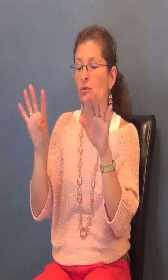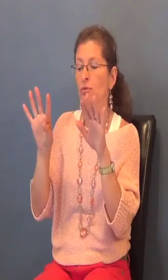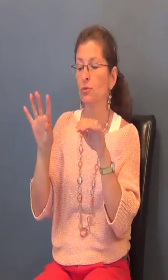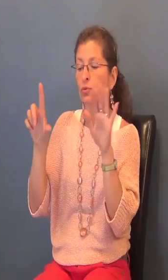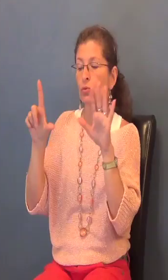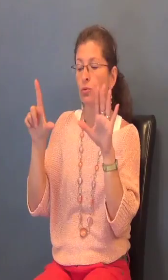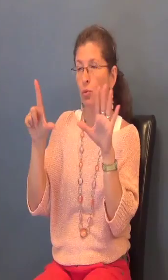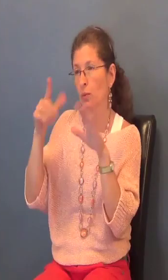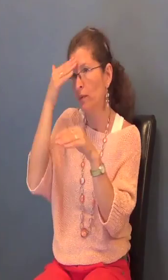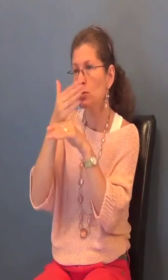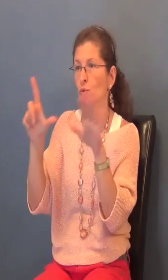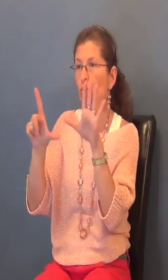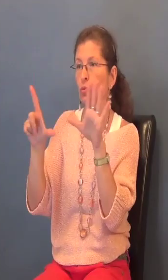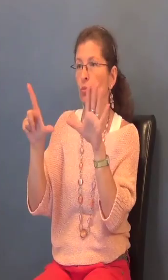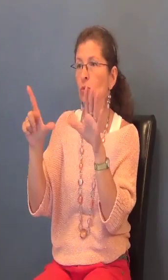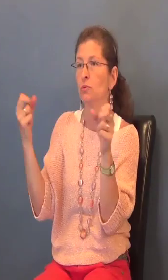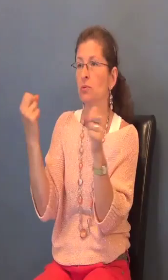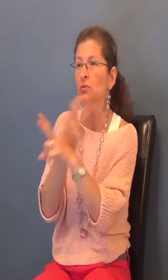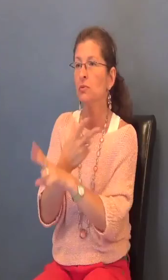O godzinie dziewiątej, siódmej wieczorem.